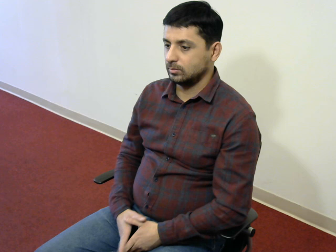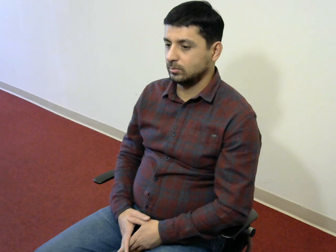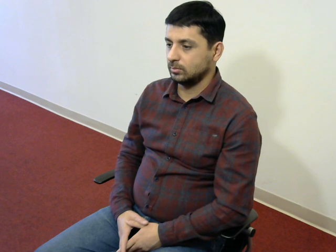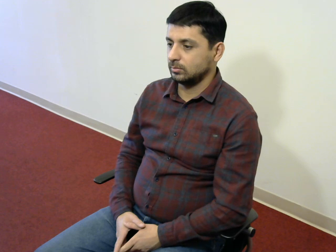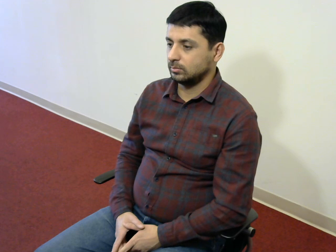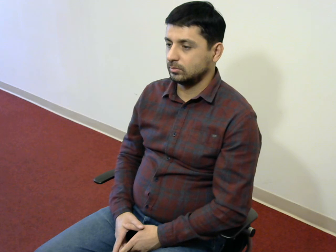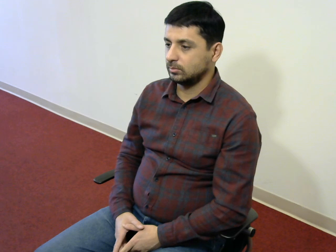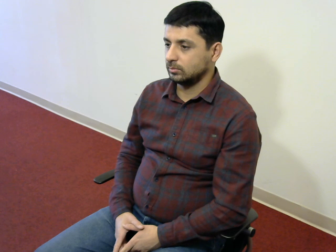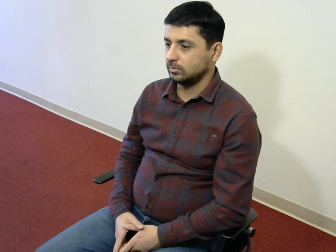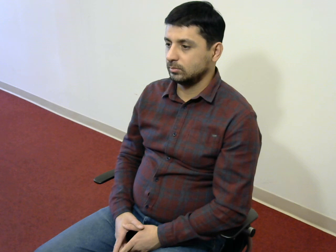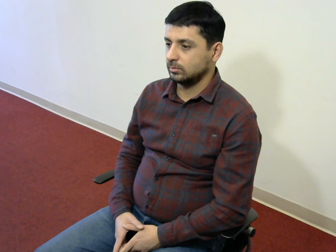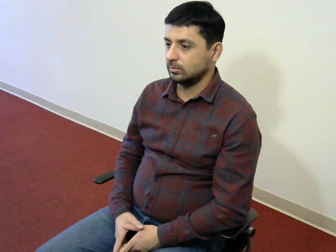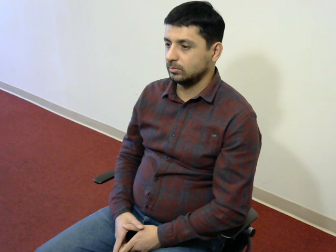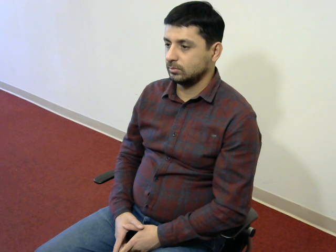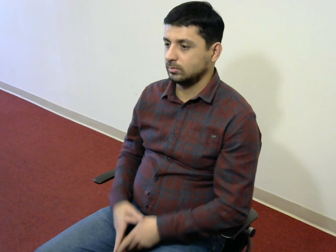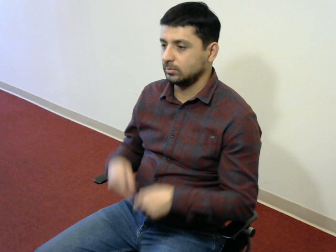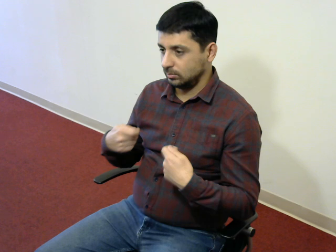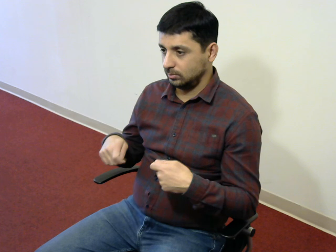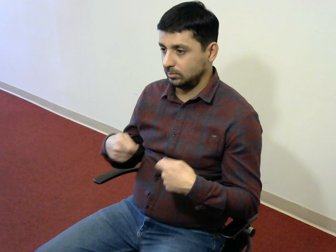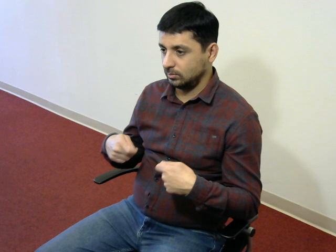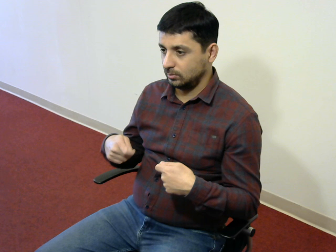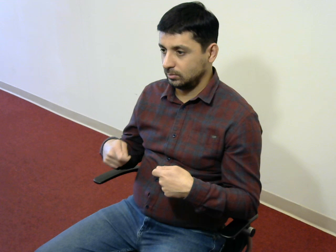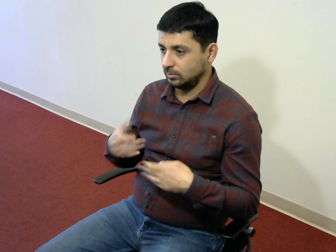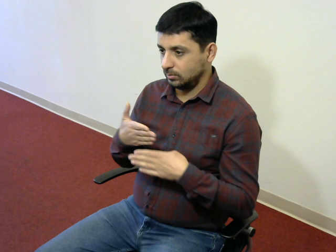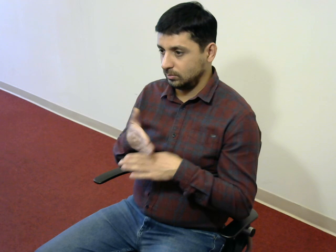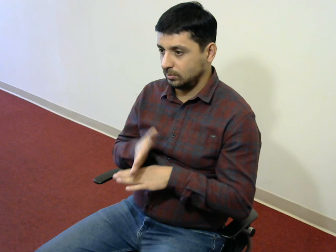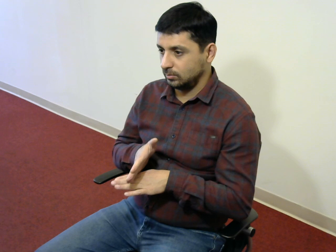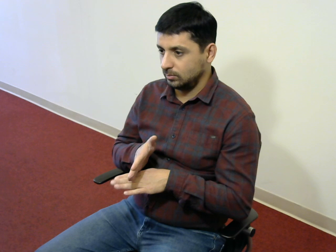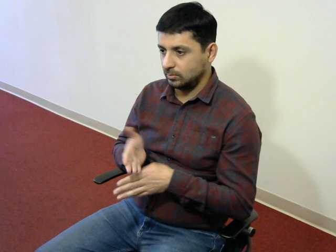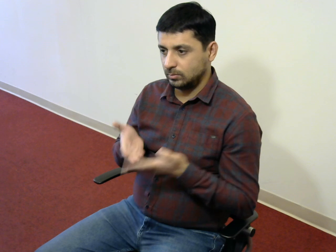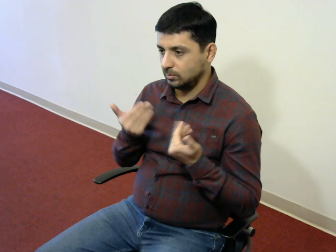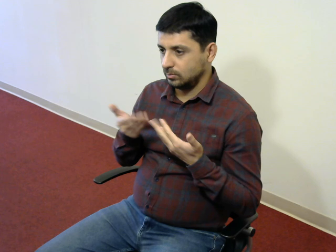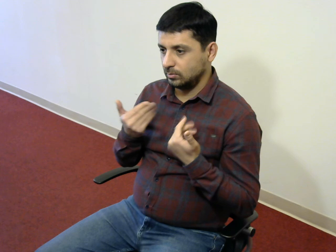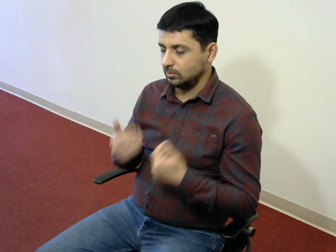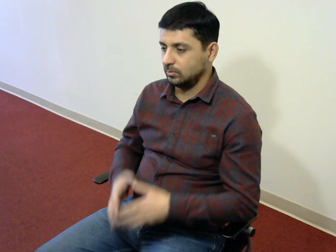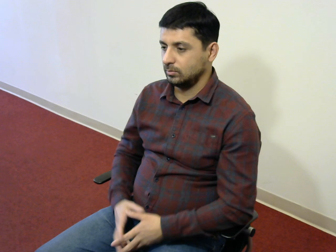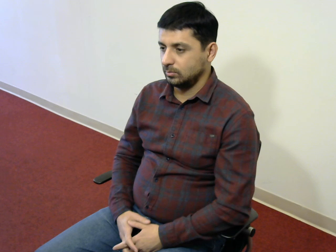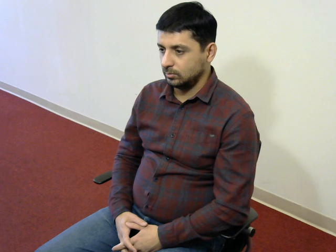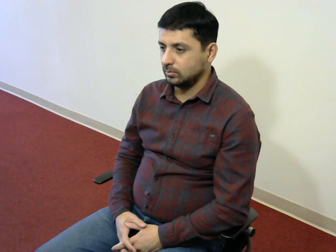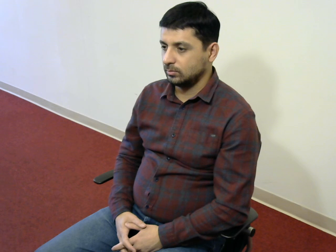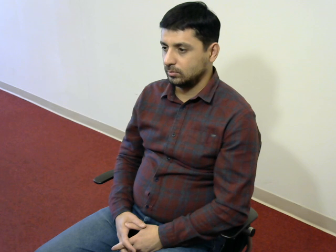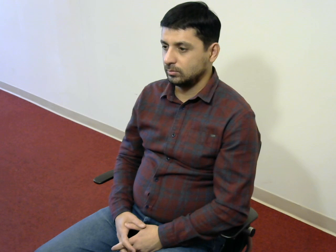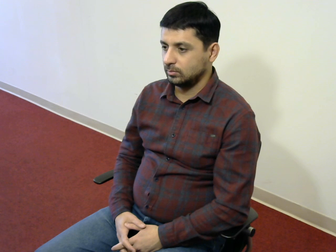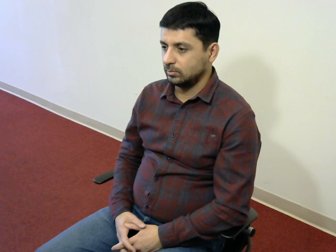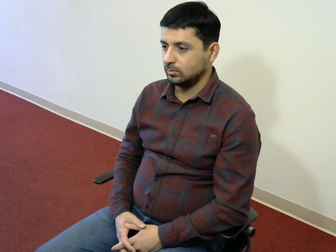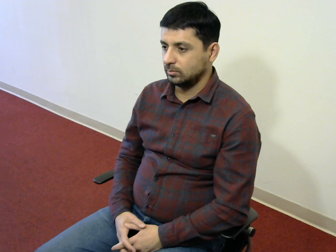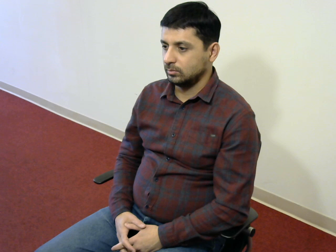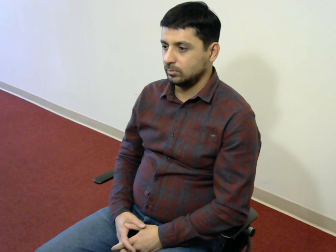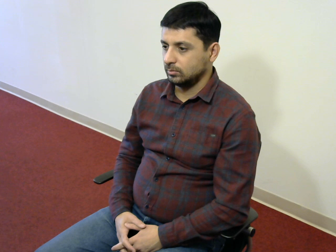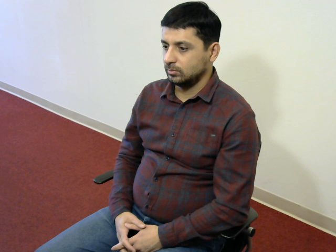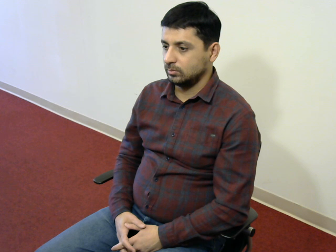Satıcının xırdası yox idi